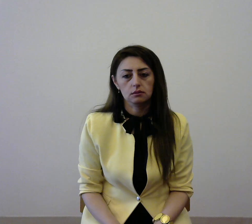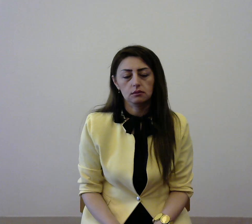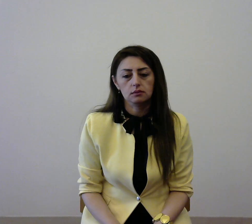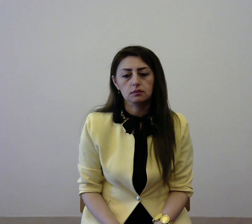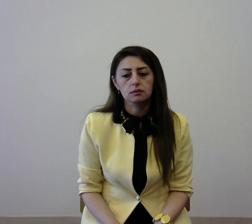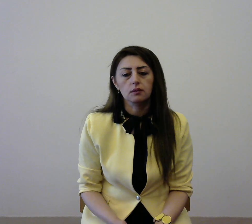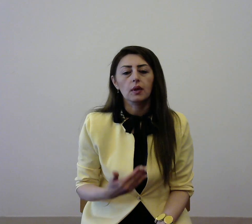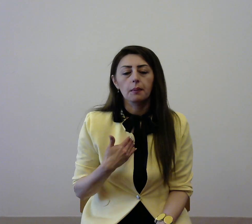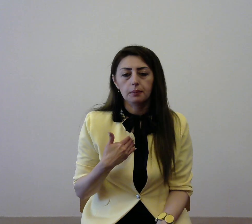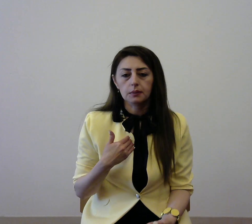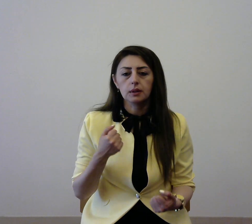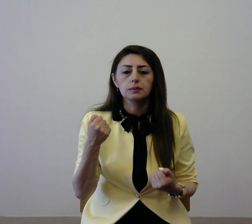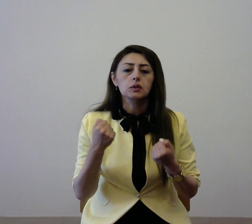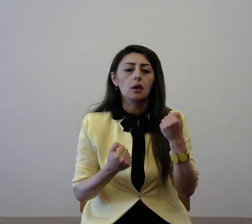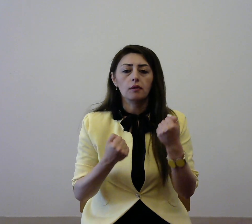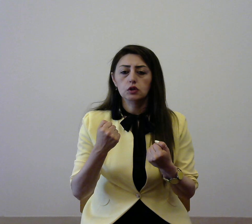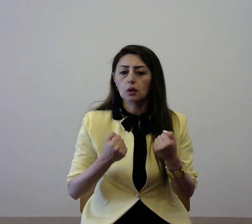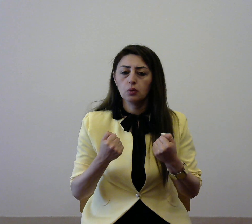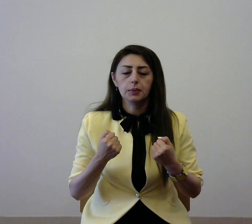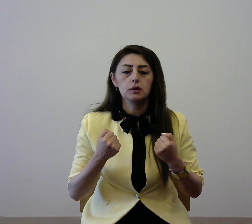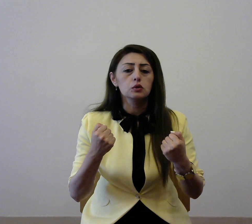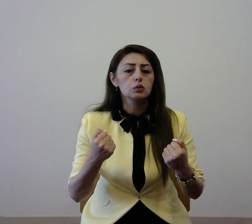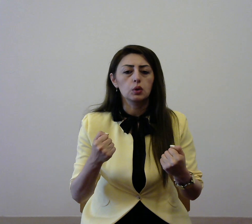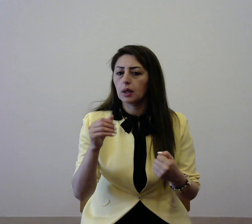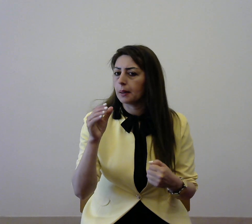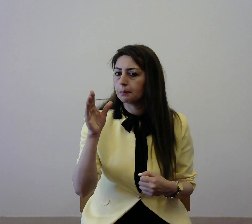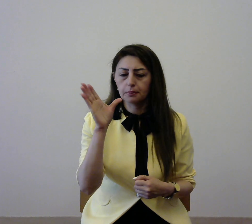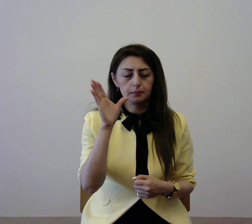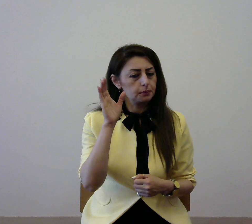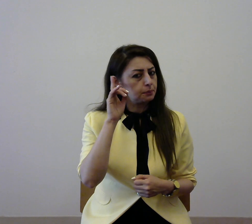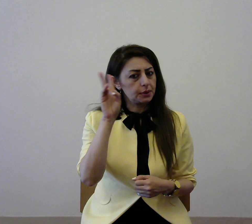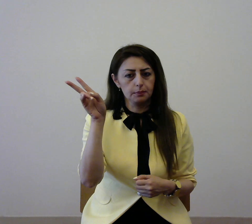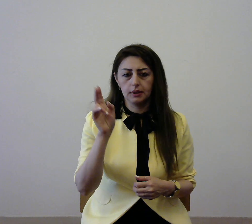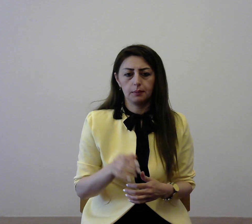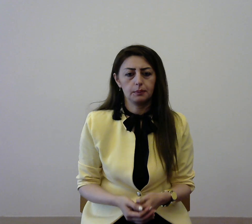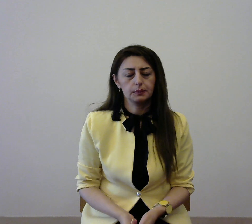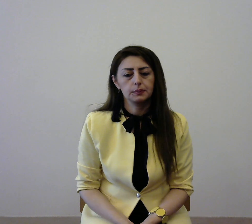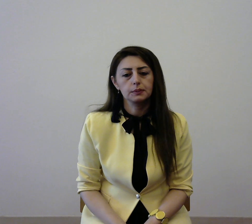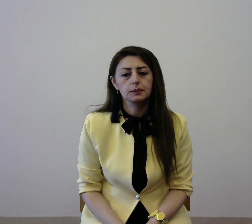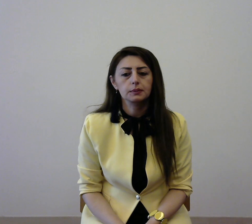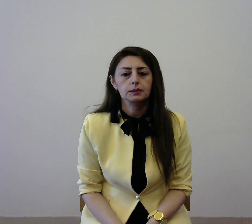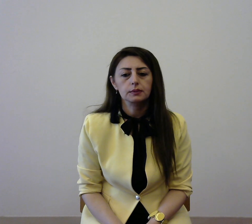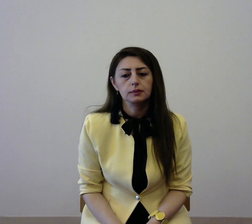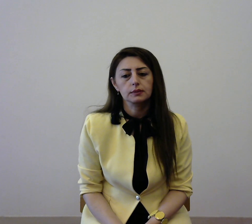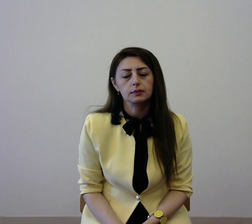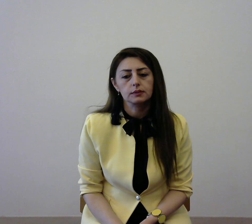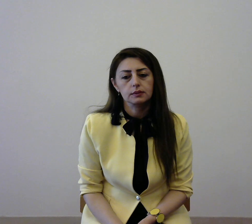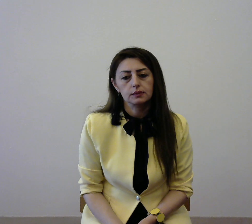Mən avtomobil sürə bilmirəm